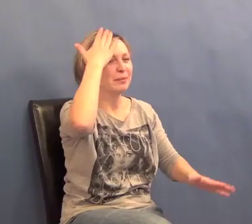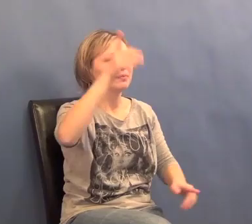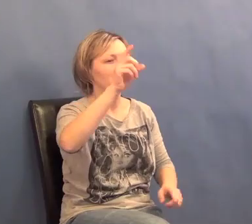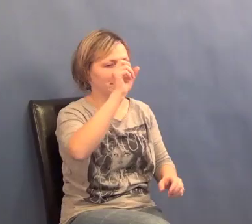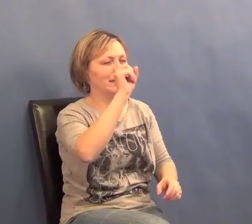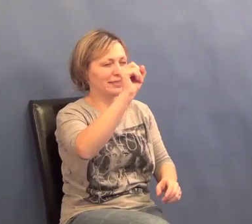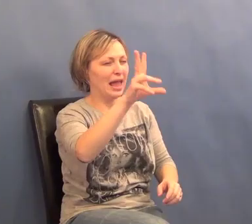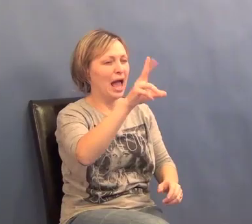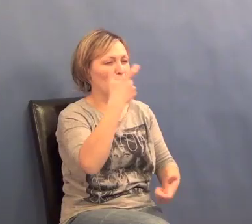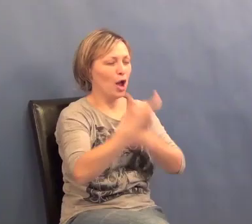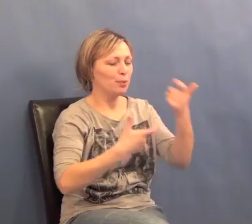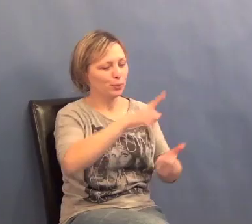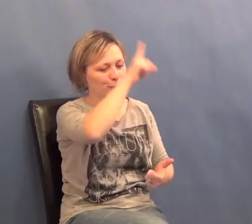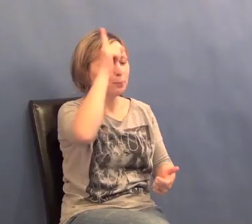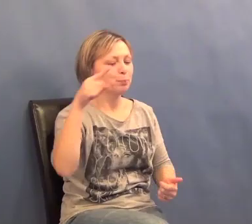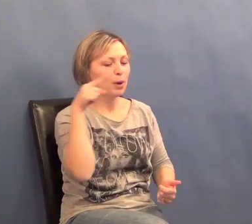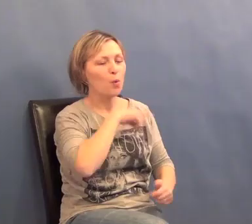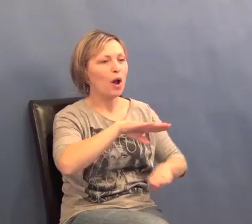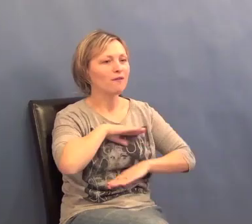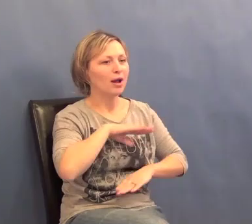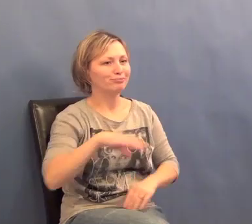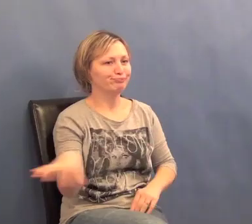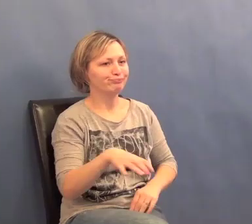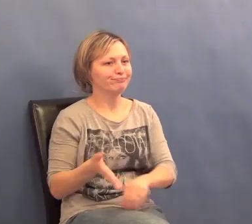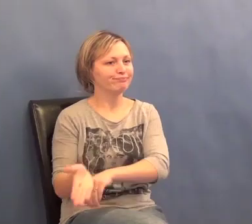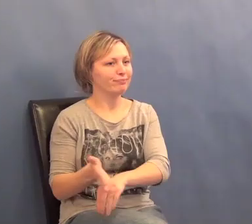Tak ludzie robią, tak potrafią ukraść ławkę piłując ją.